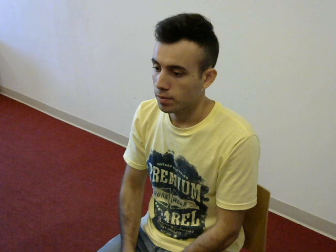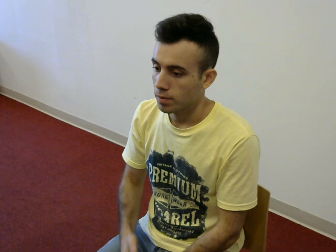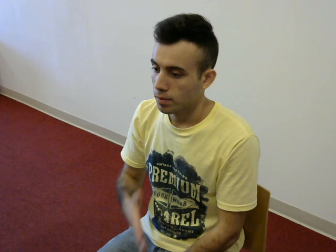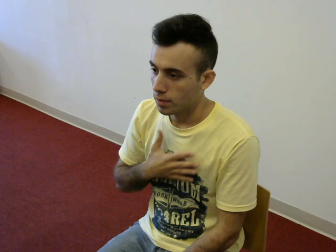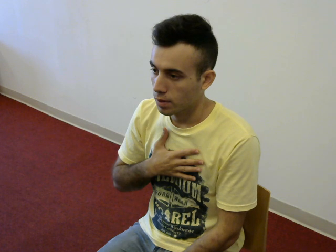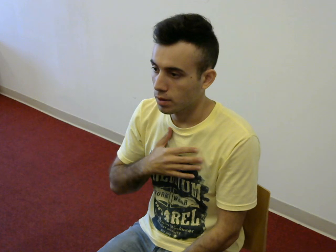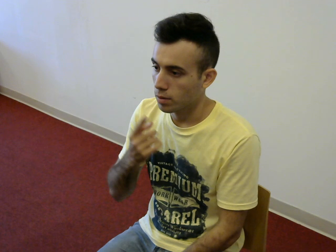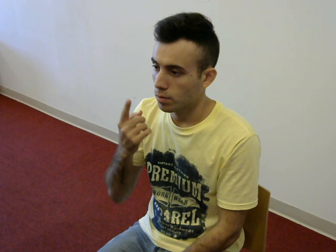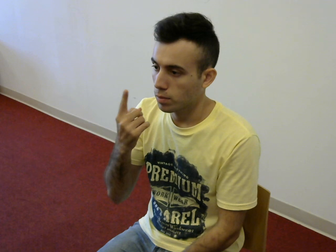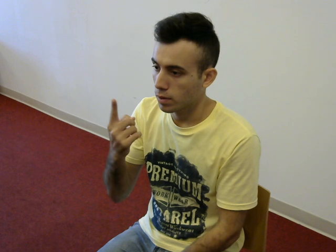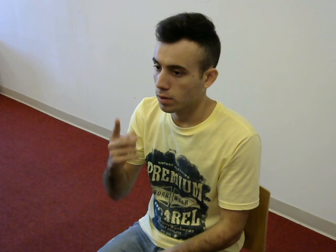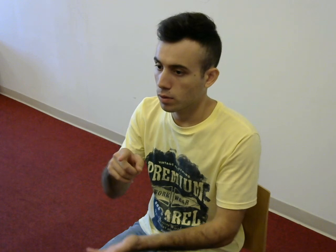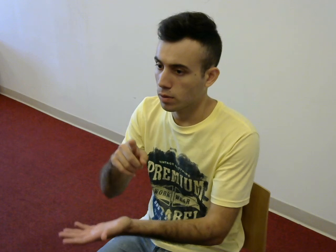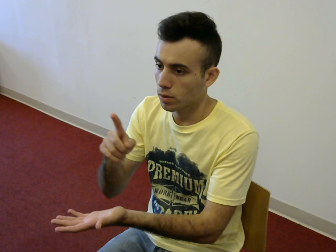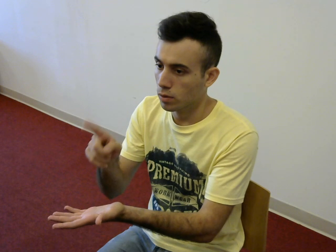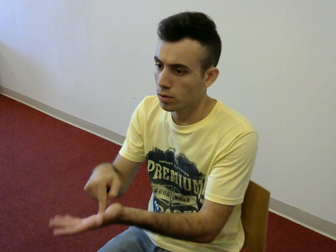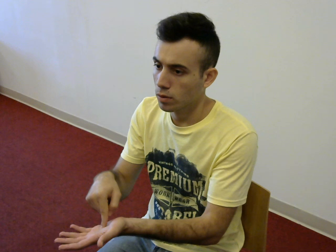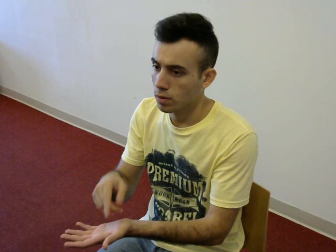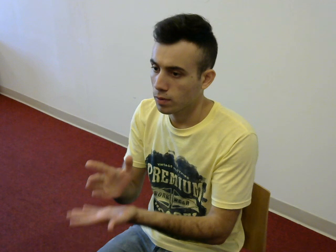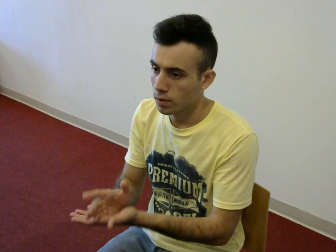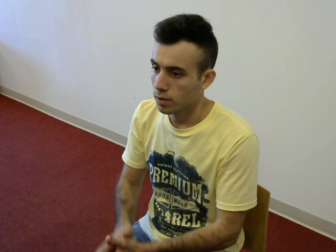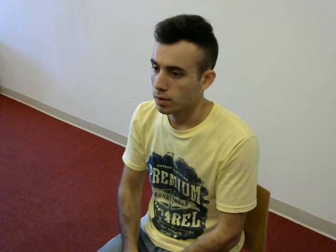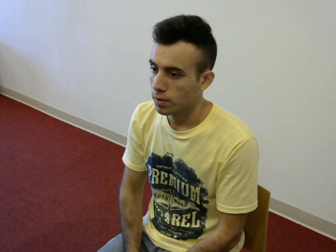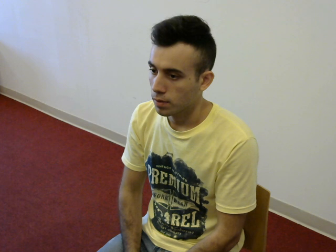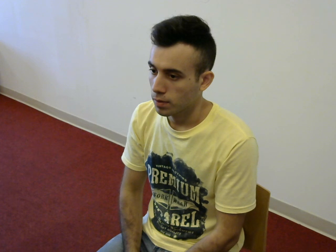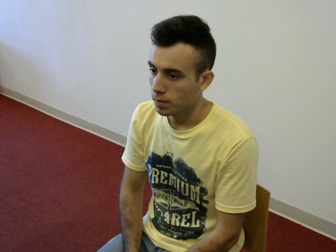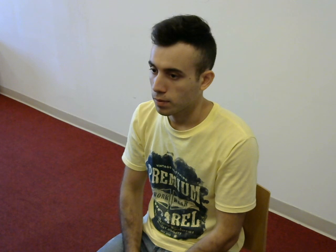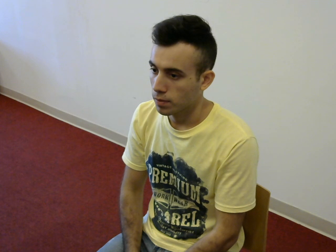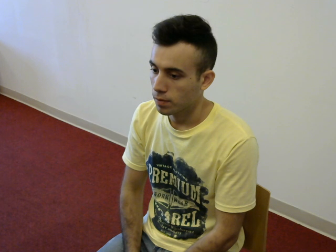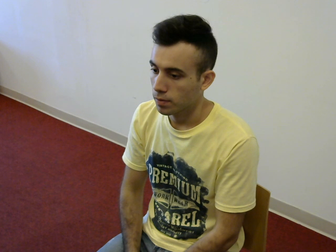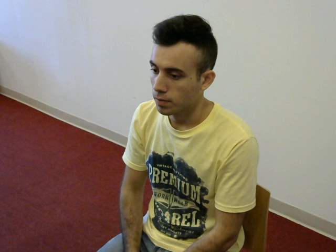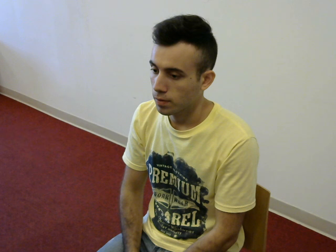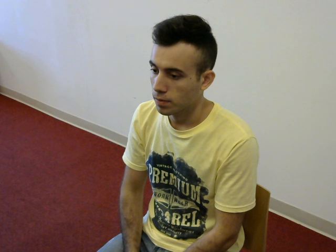Mənim bir sualım var